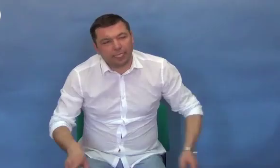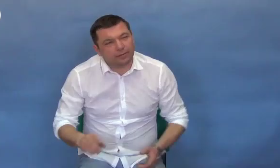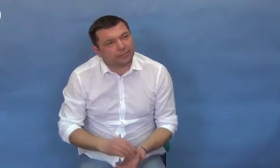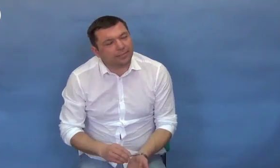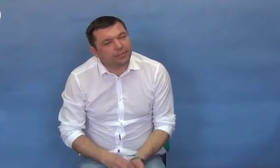Takie mamy nawyki.